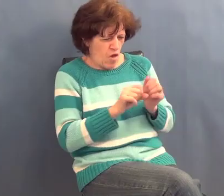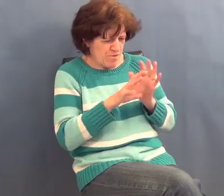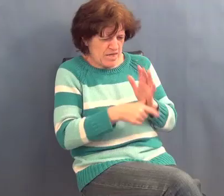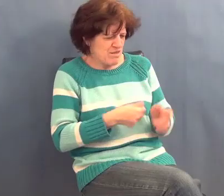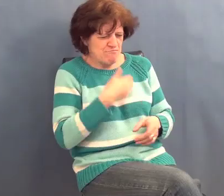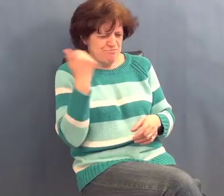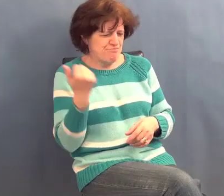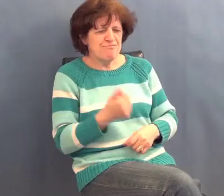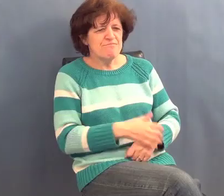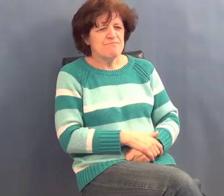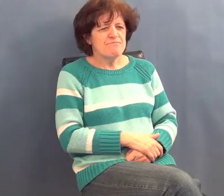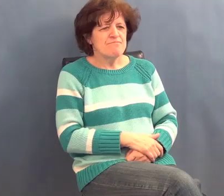Do miasta nie ma takiego.